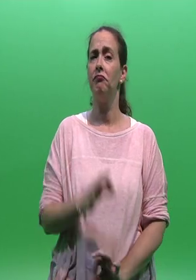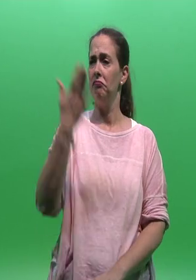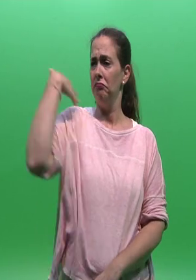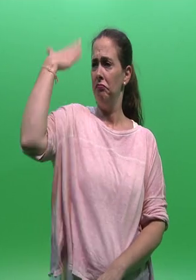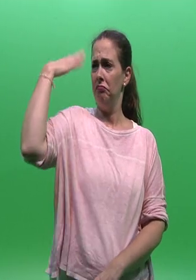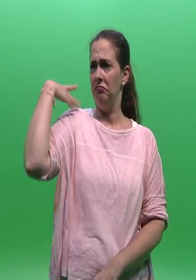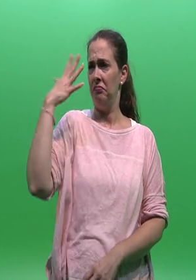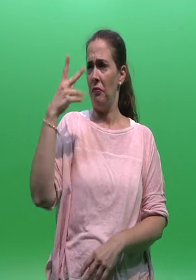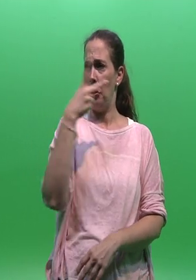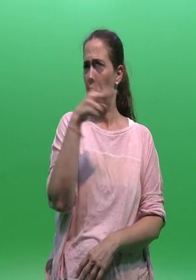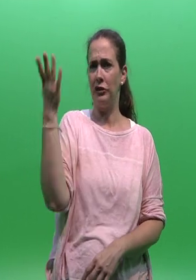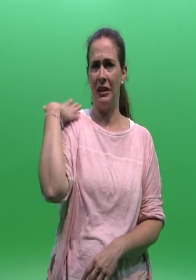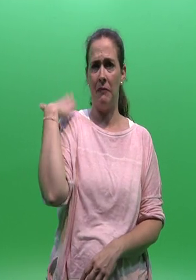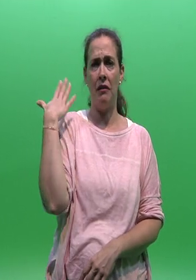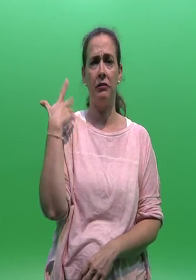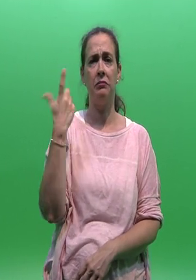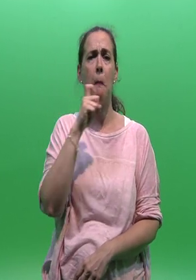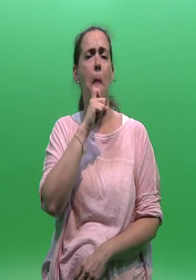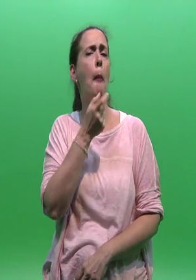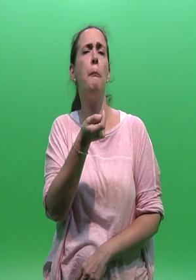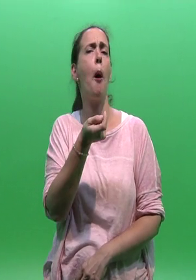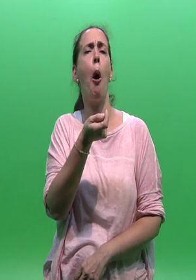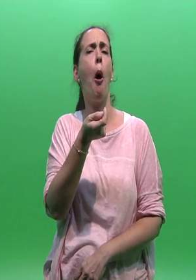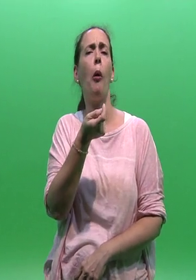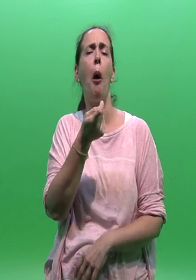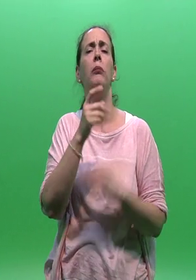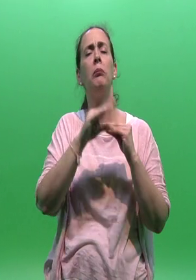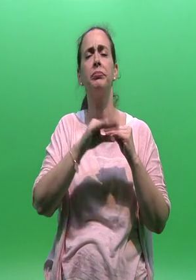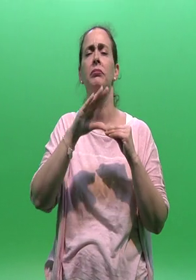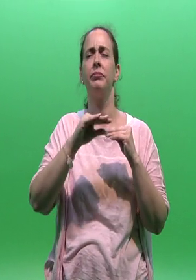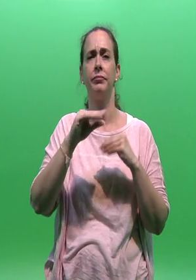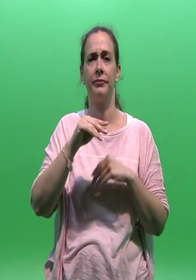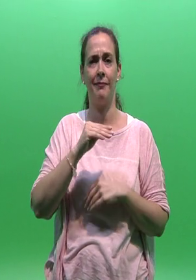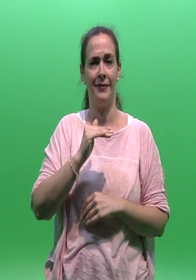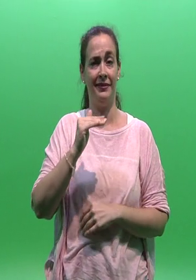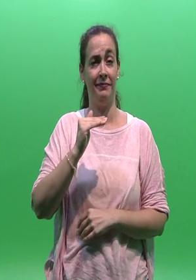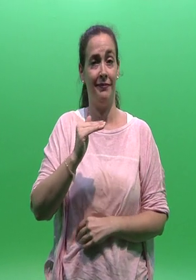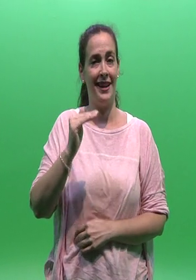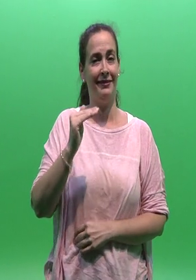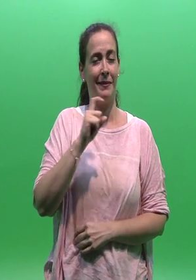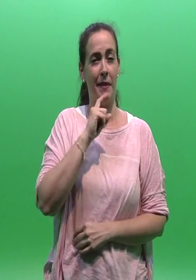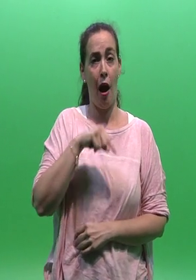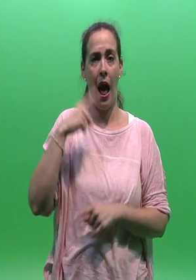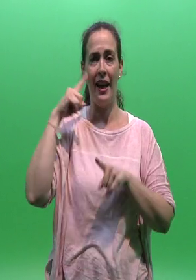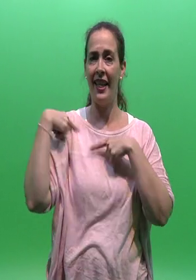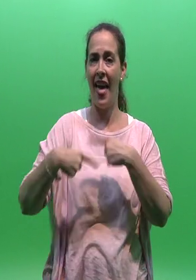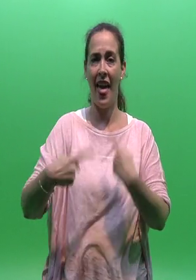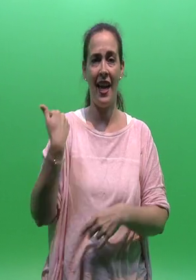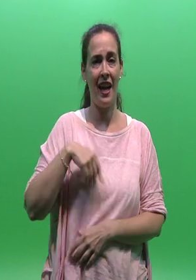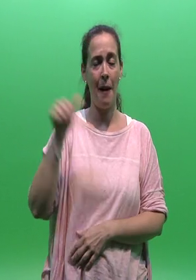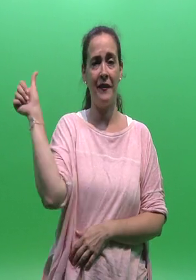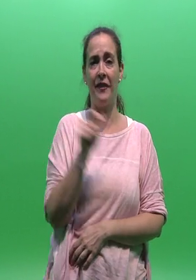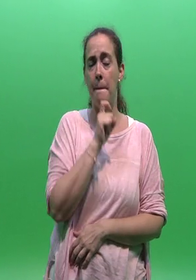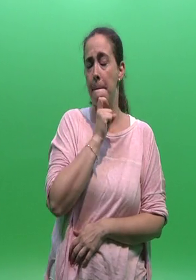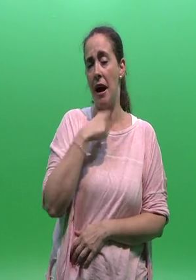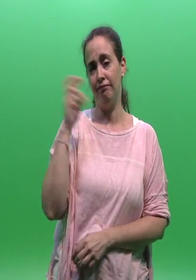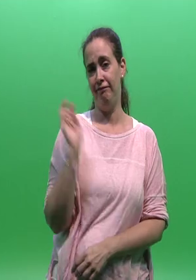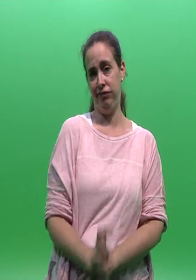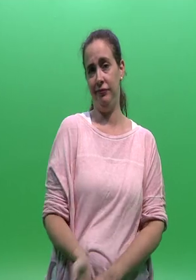Fa dues setmanes em feia poc mal, el dolor anava i venia, però el dolor ha anat a més, i ara cada dia em fa mal durant tot el dia, per això he vingut.